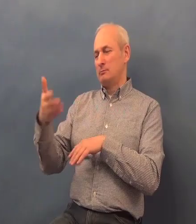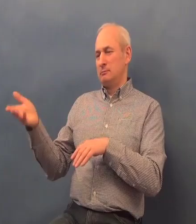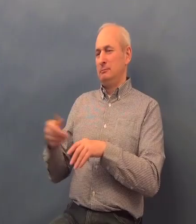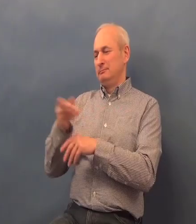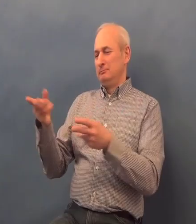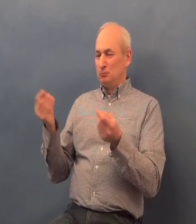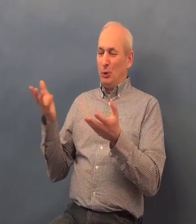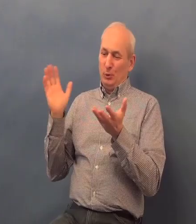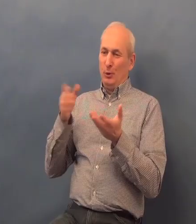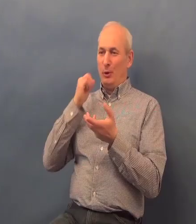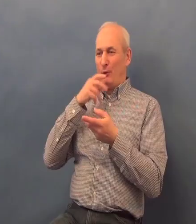Cieszą się, że mają za darmo gruszki.